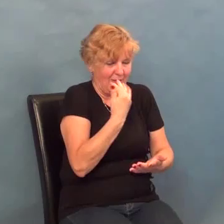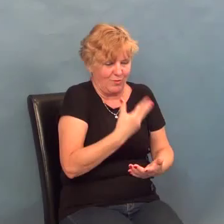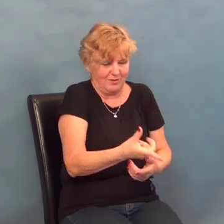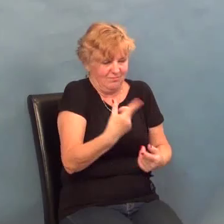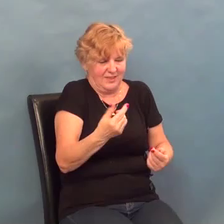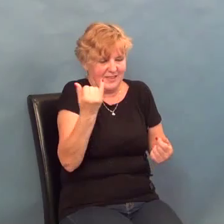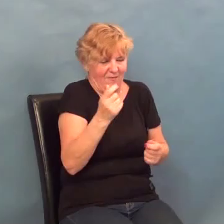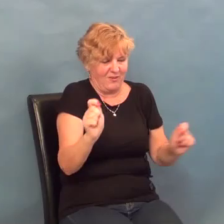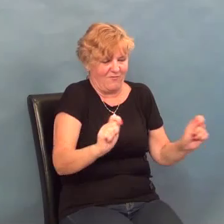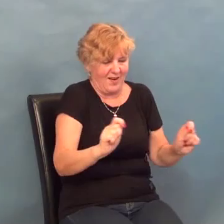Zawsze w wakacje.